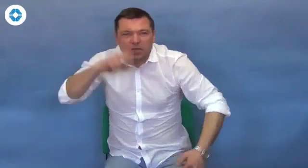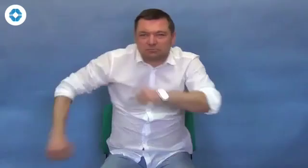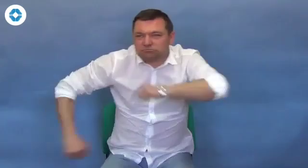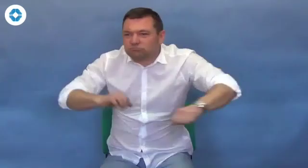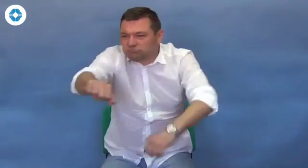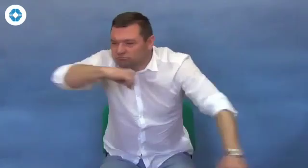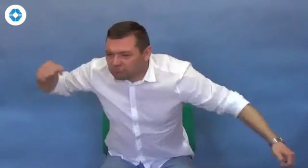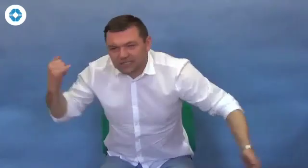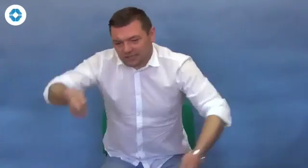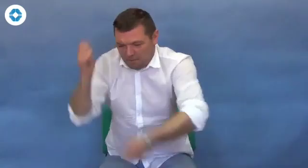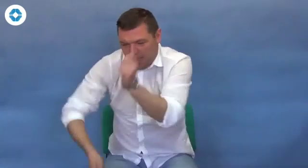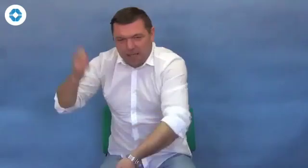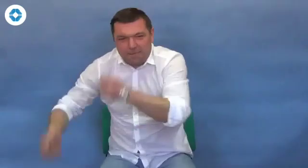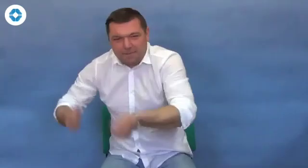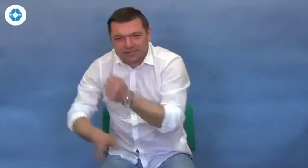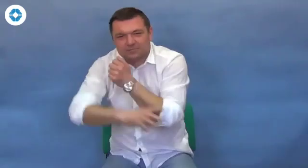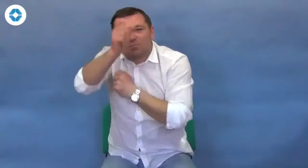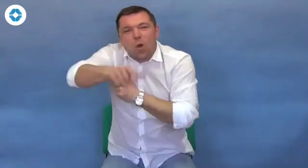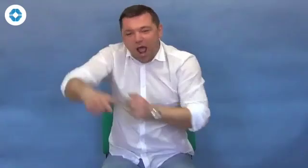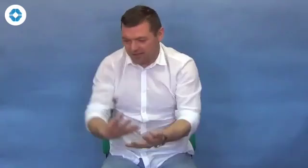Otworzył drzwi i zobaczył, że dziecko gra na położonym płasko drewnianym płocie.